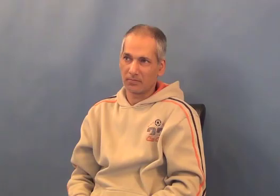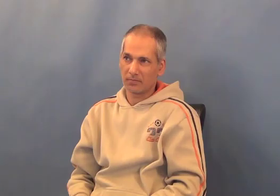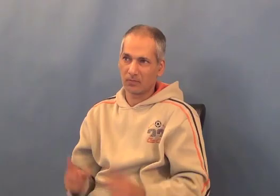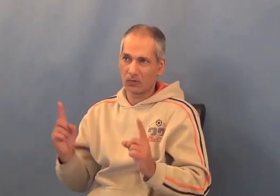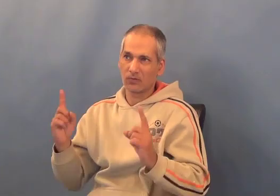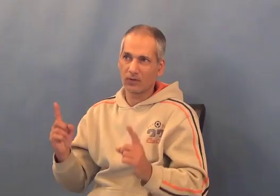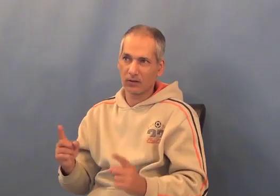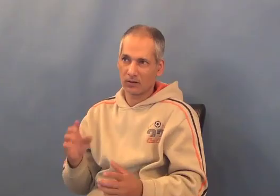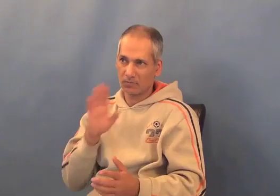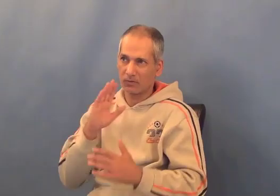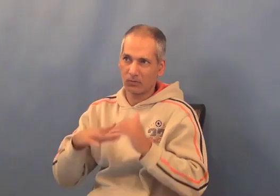Uwaga, podobny znak stoi na budowie.